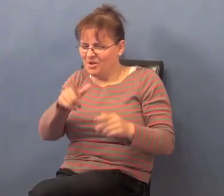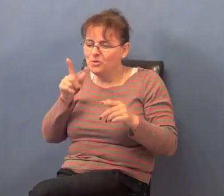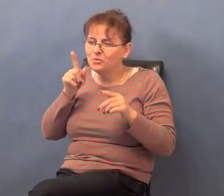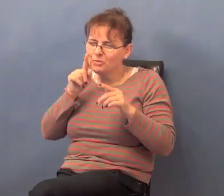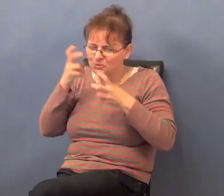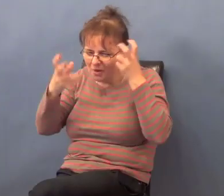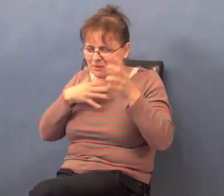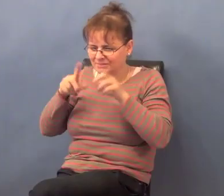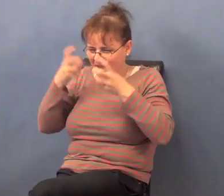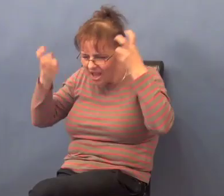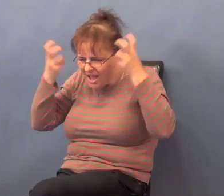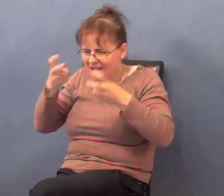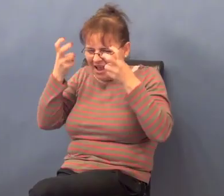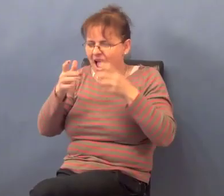Chłopiec szuka, pies też szuka.